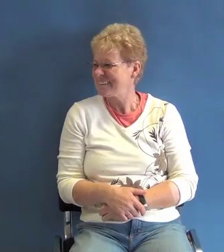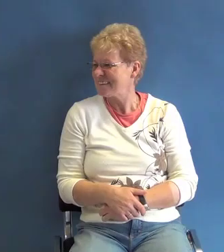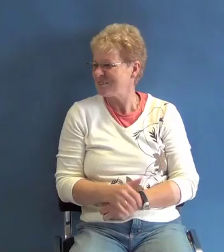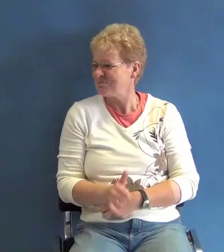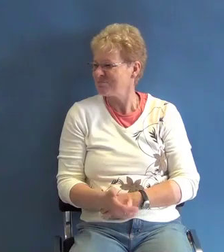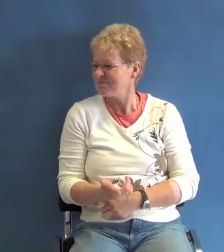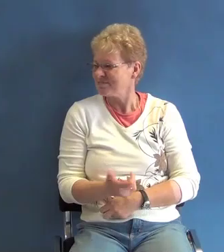Nie może.